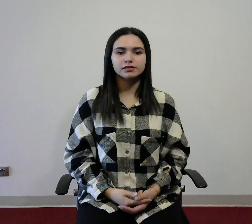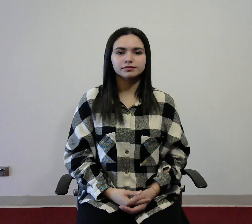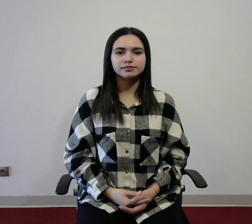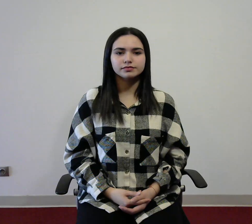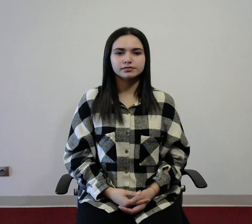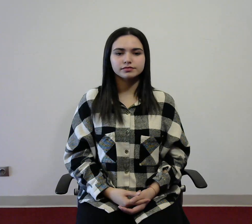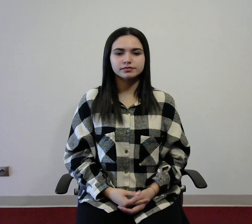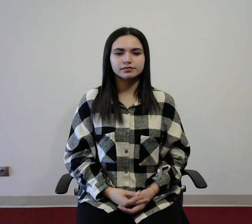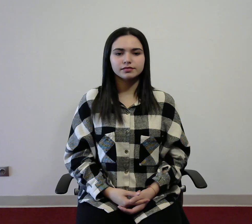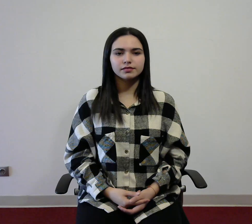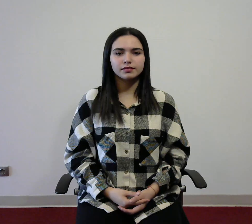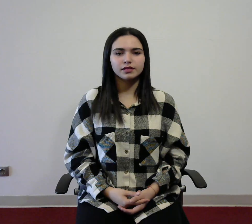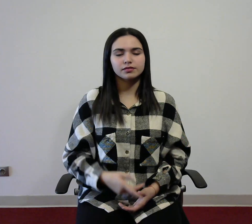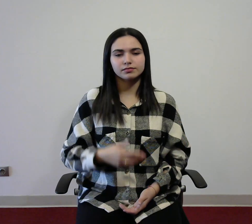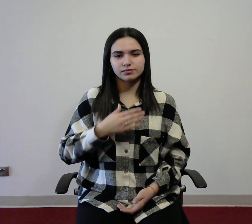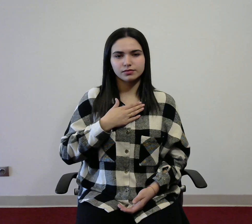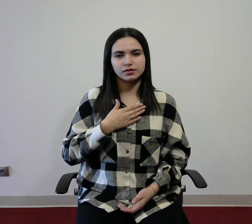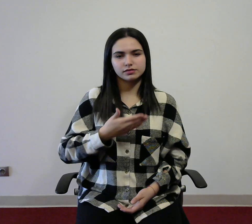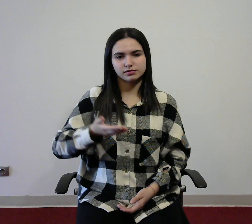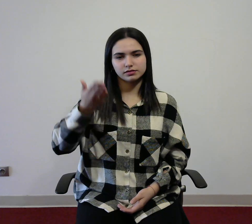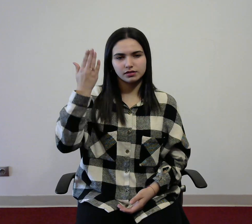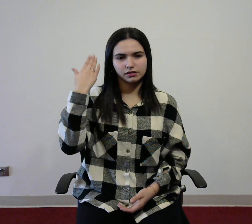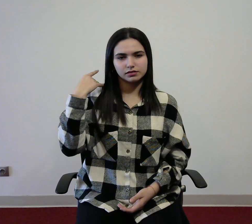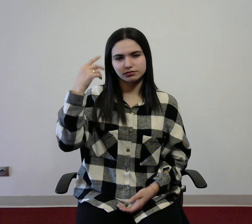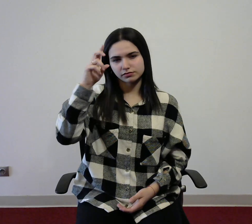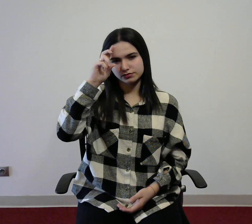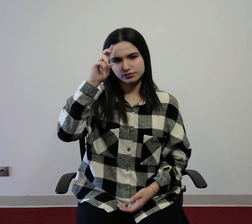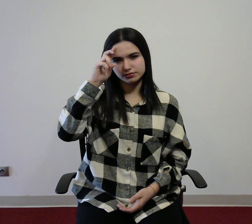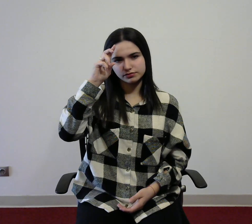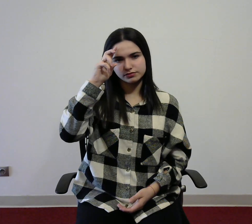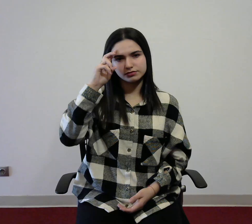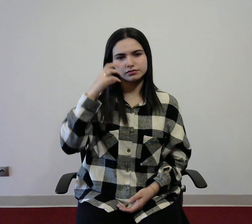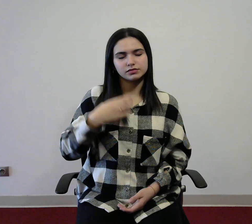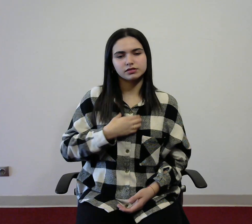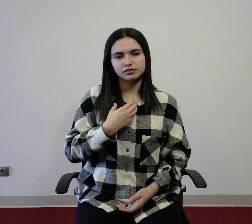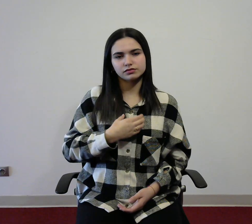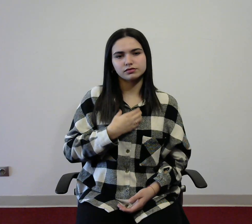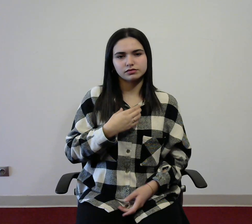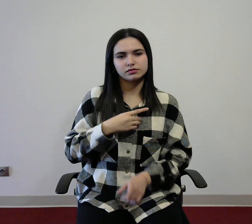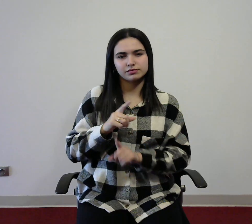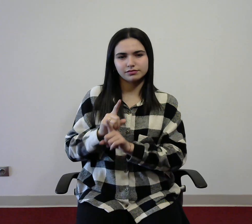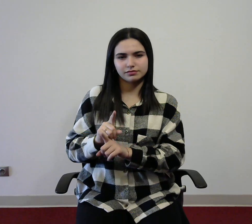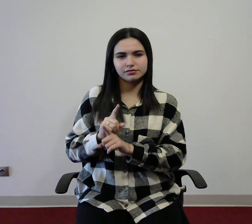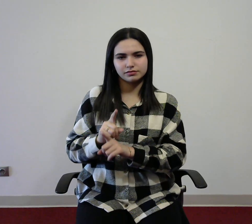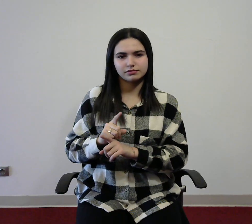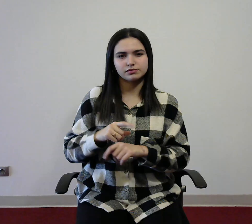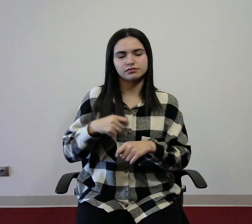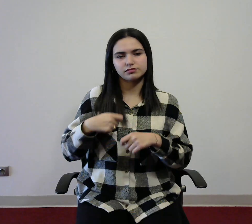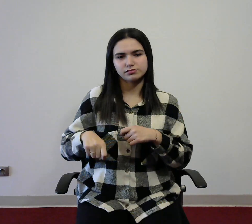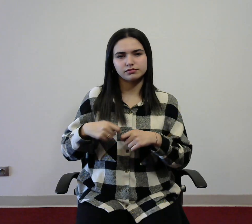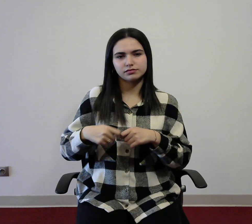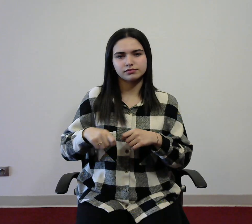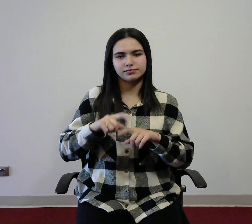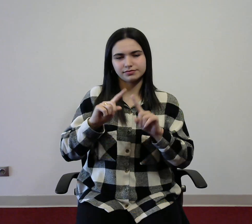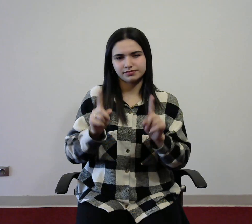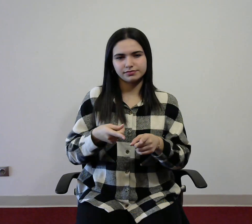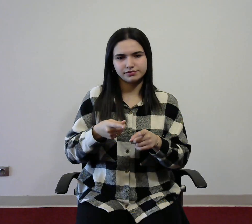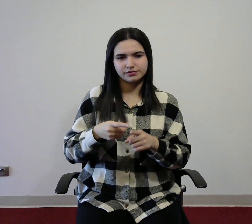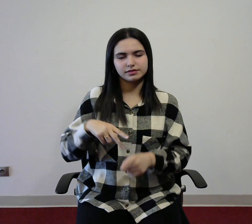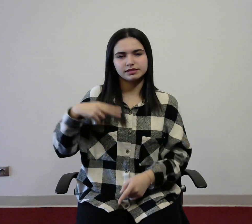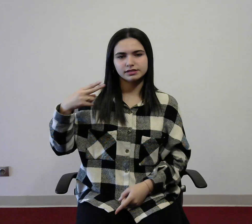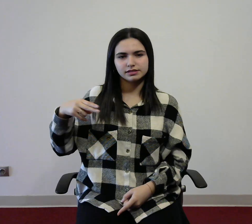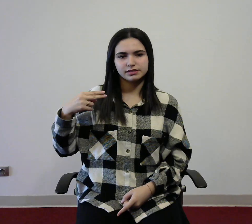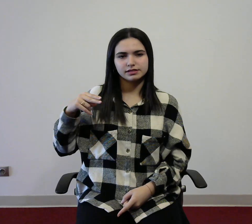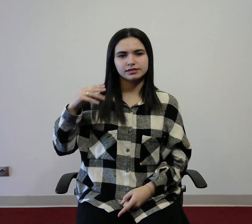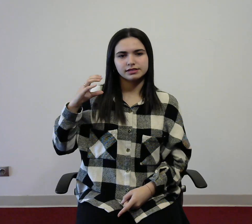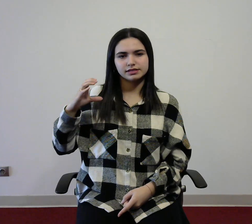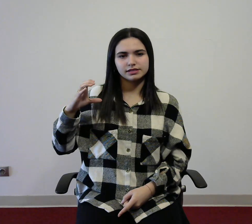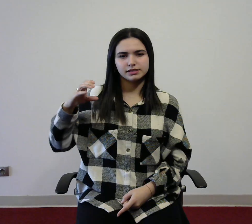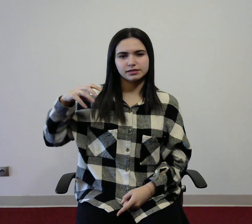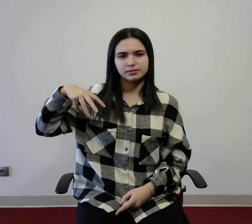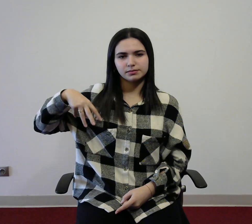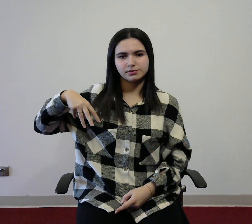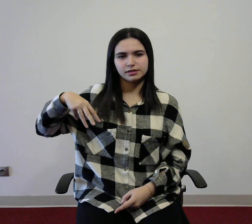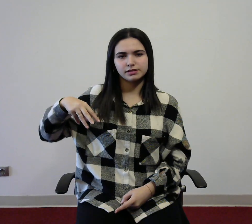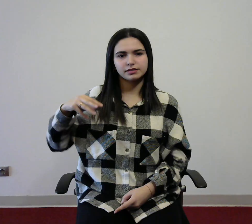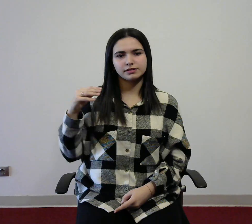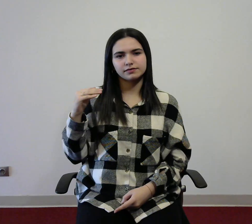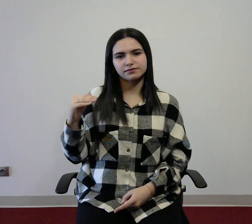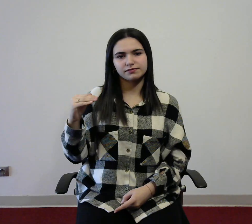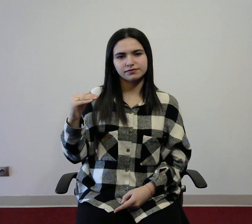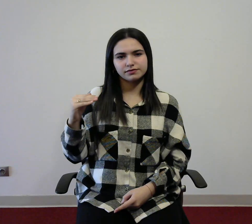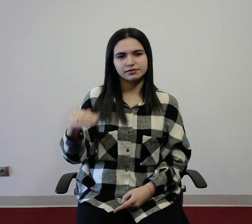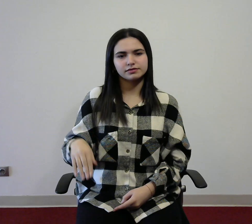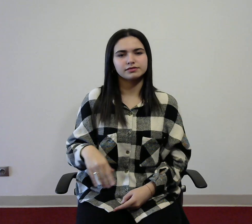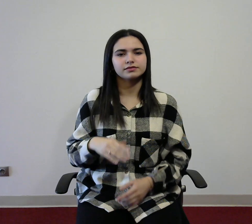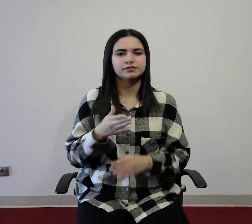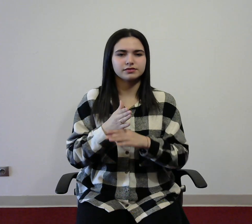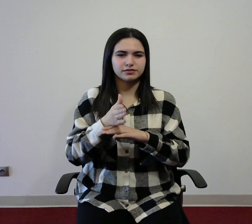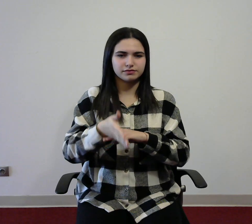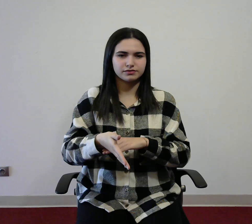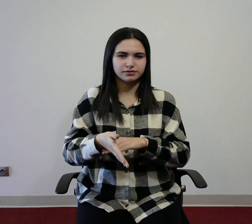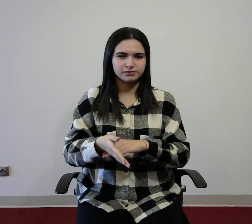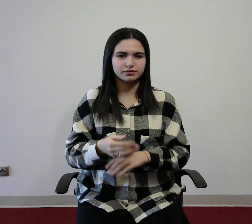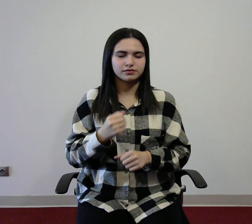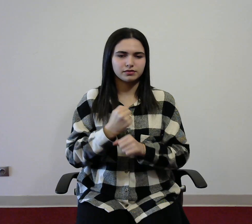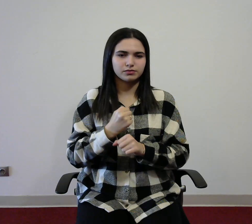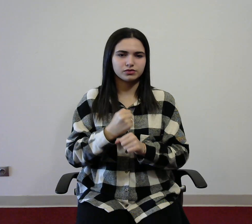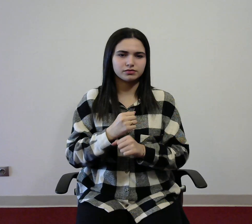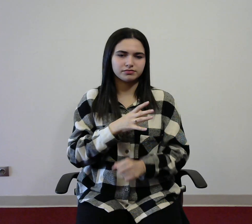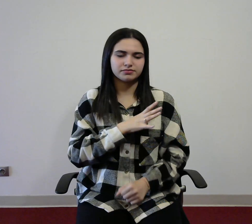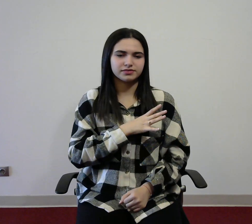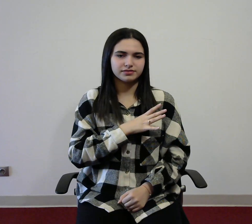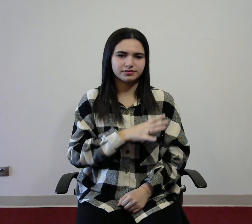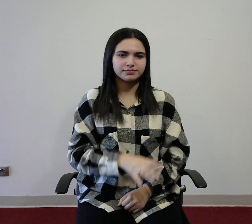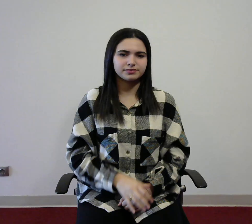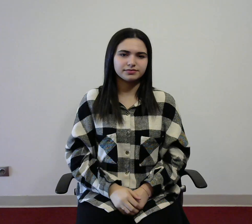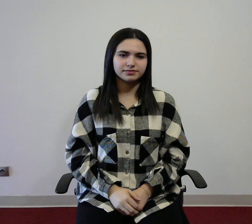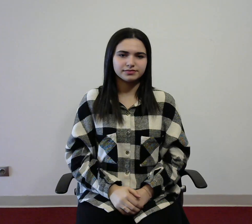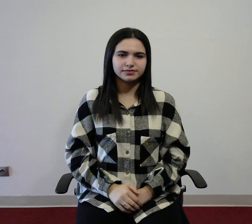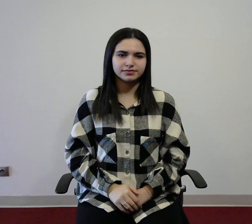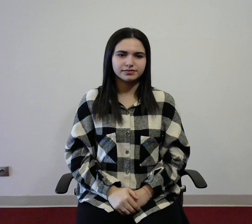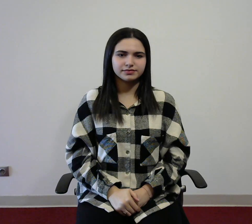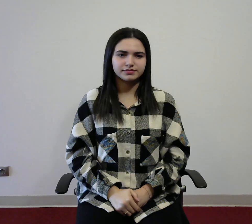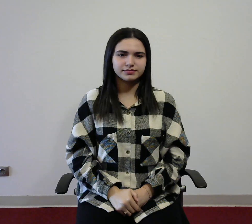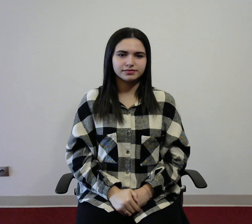Mən əvvəl Dövlət Sosial Müdafiə Fonduna (DSMF) müraciət etmişəm